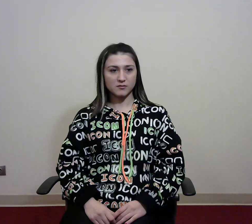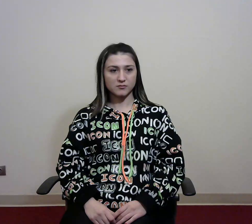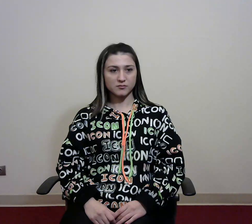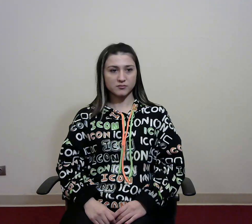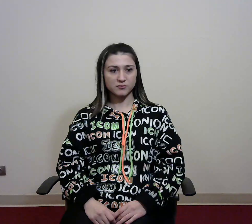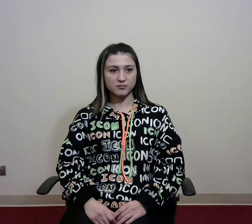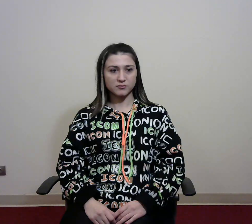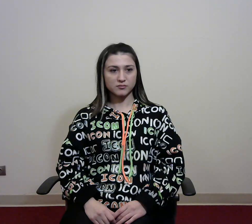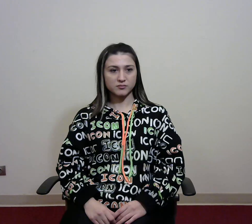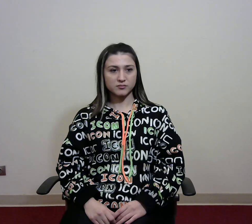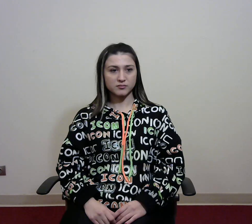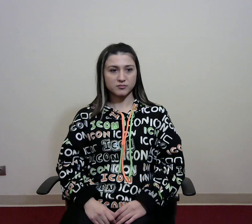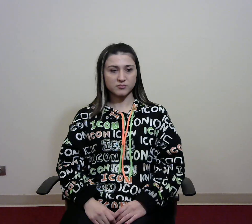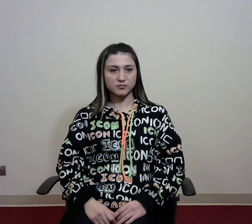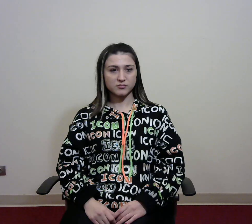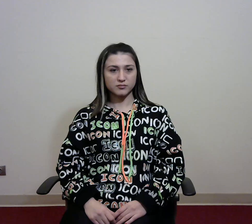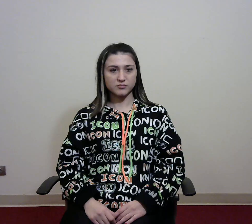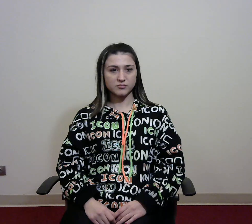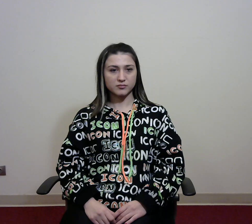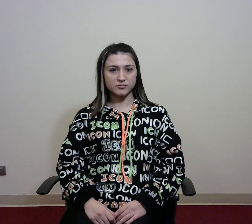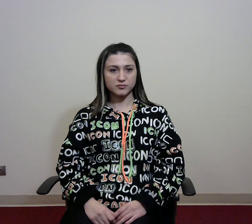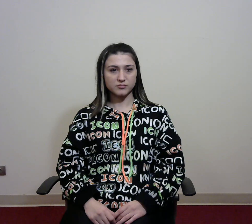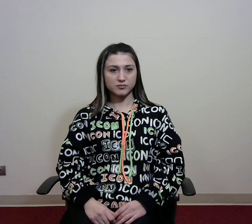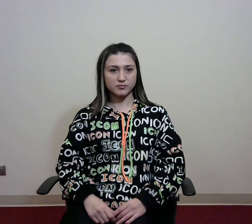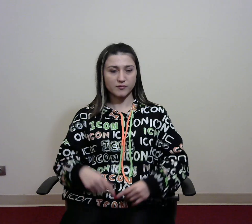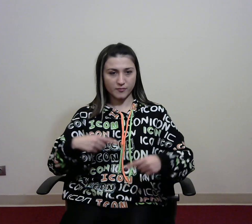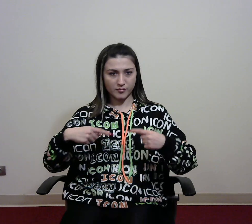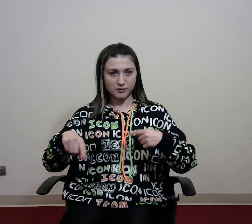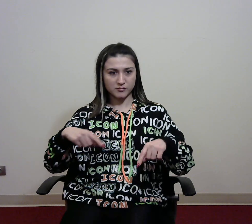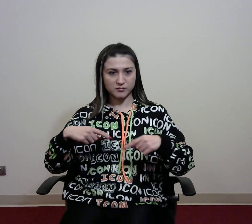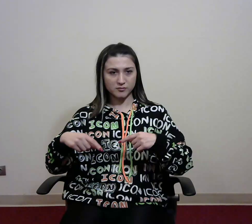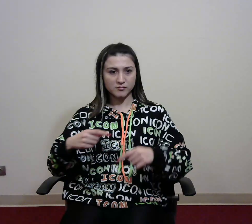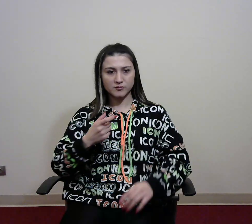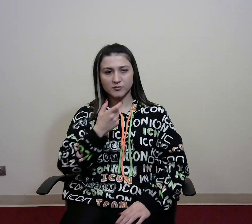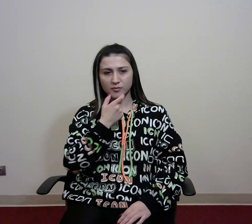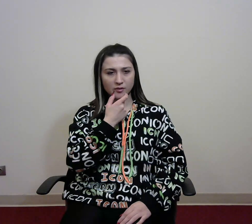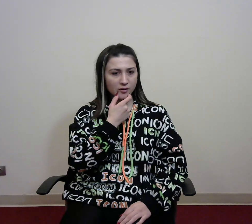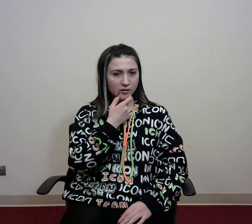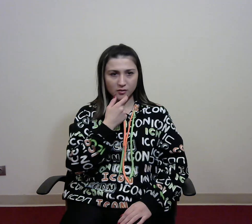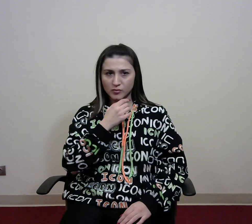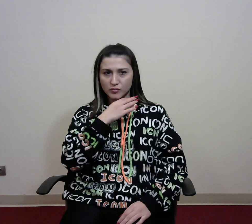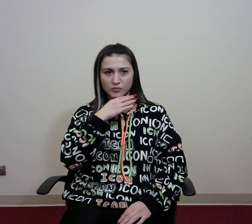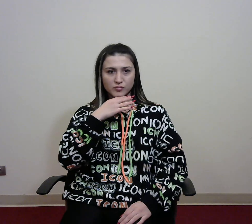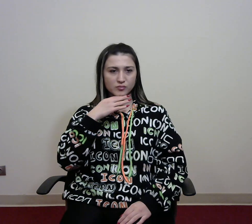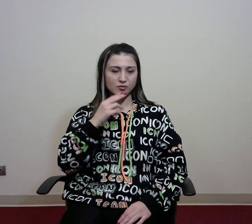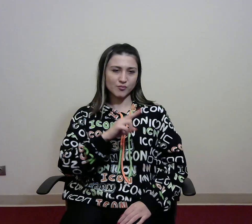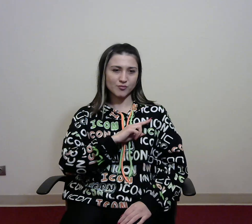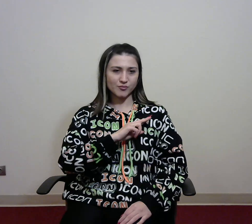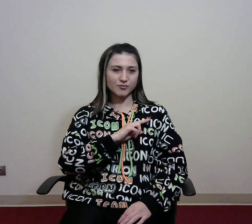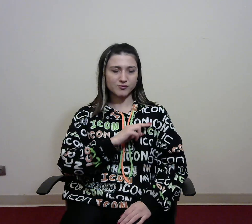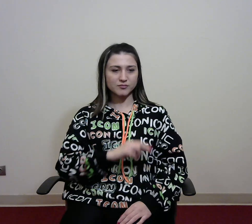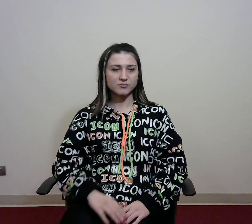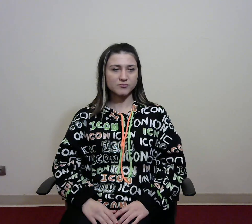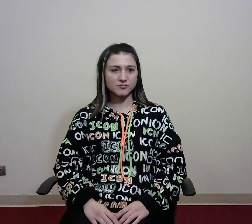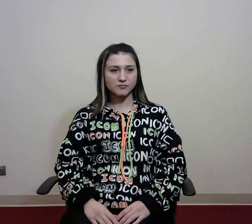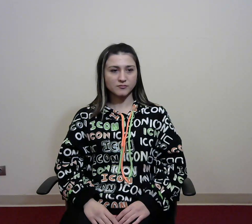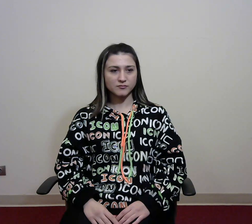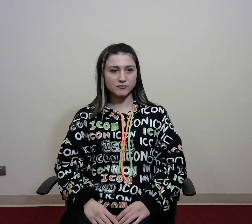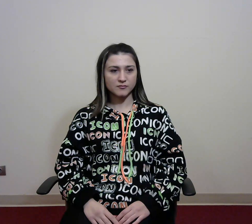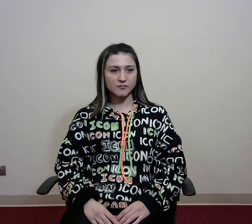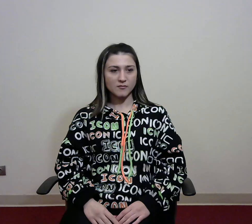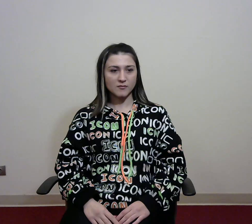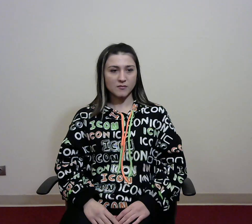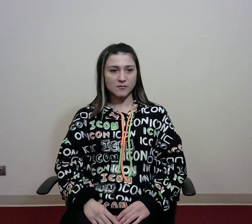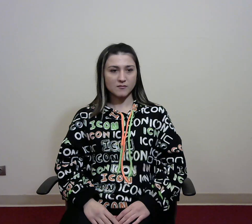Futbol izləməyi çox sevirəm